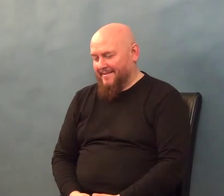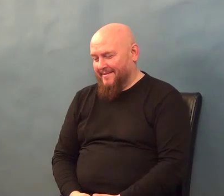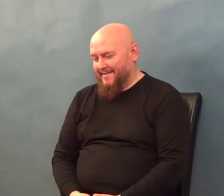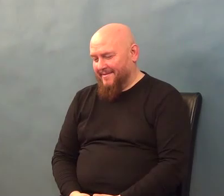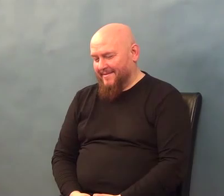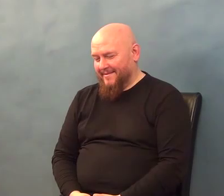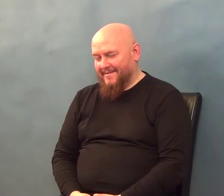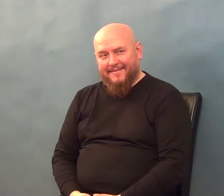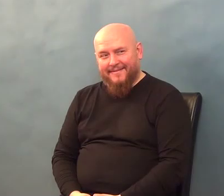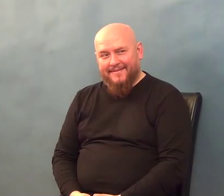Ja mam interes.